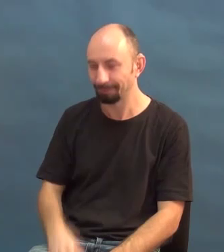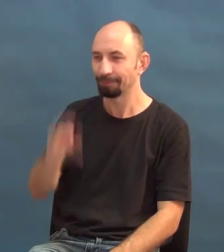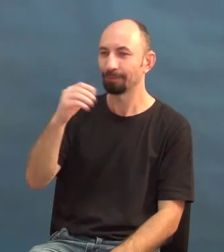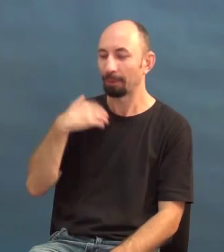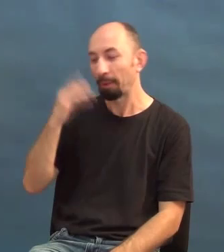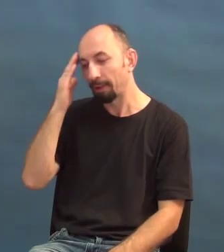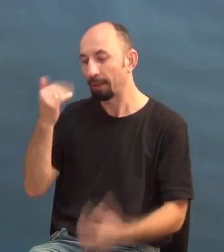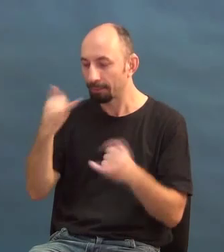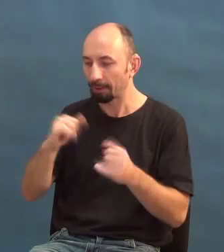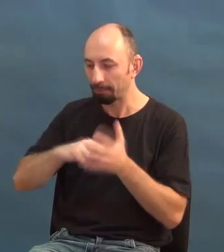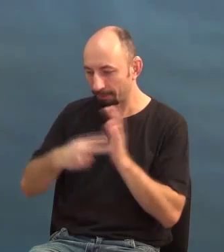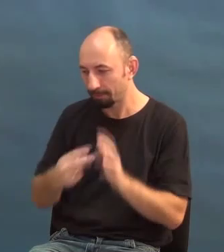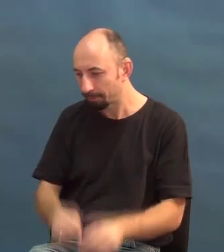Ja pomyślę nad innym planem.